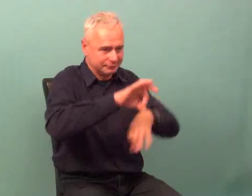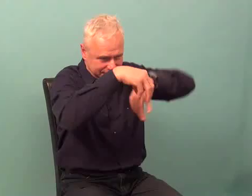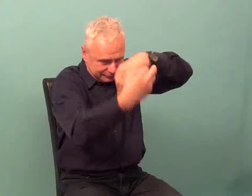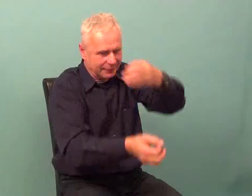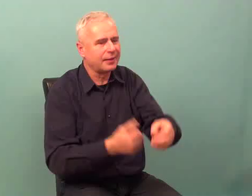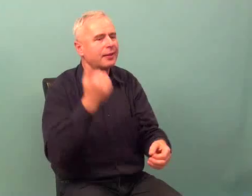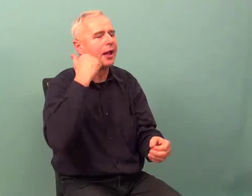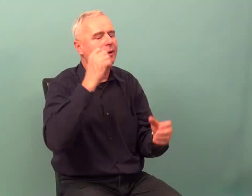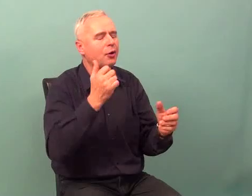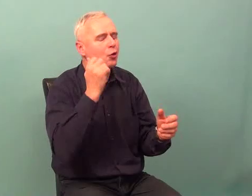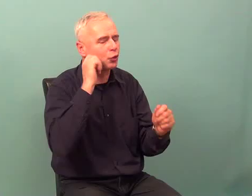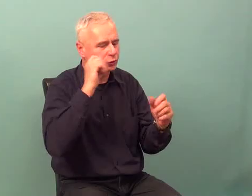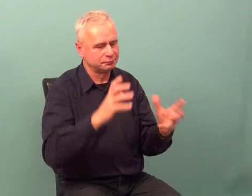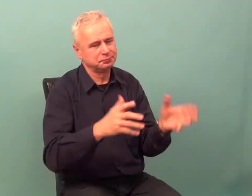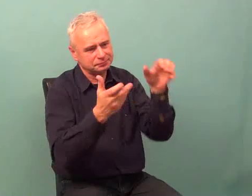Gruszki się rozsypały.